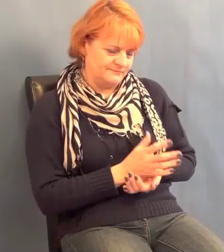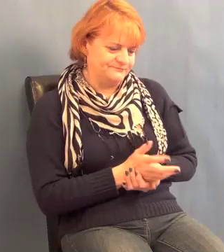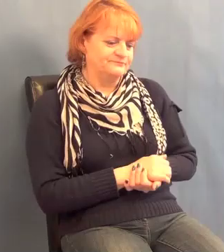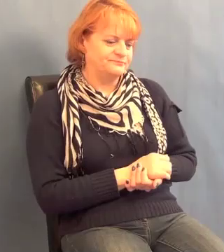Tak.